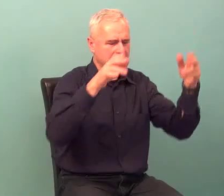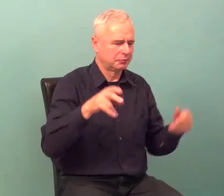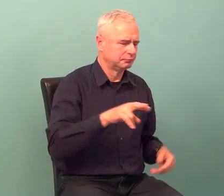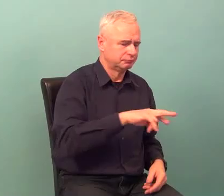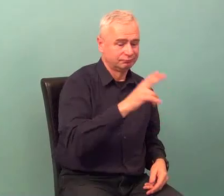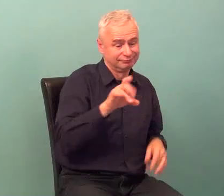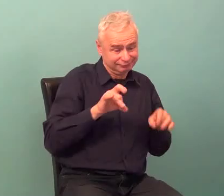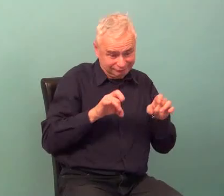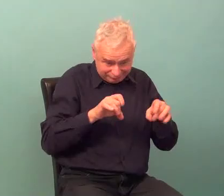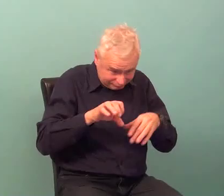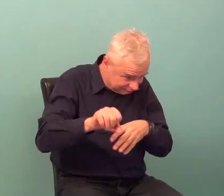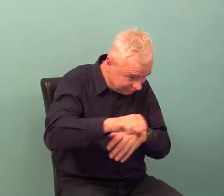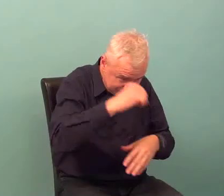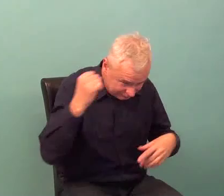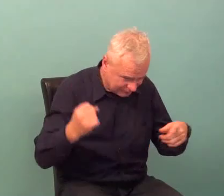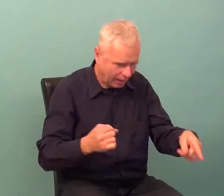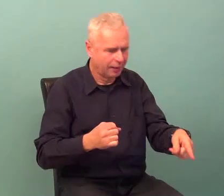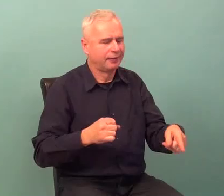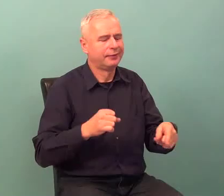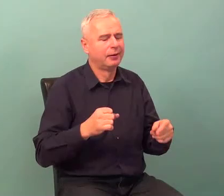Patrzy i biegnie do domu, otwiera drzwi.